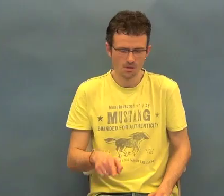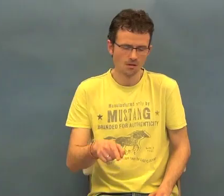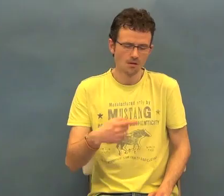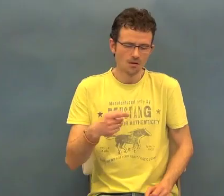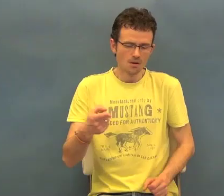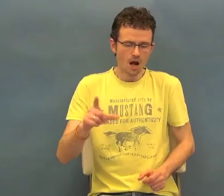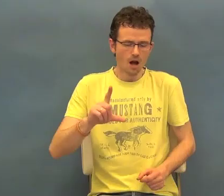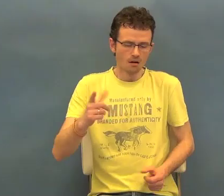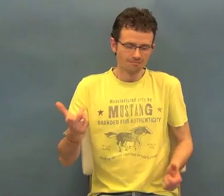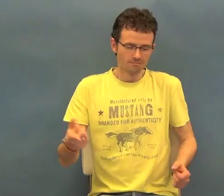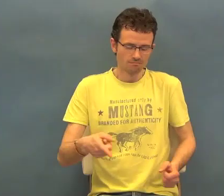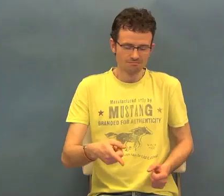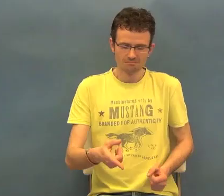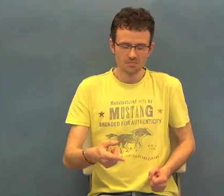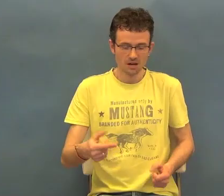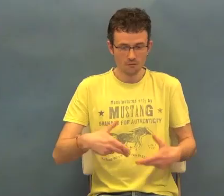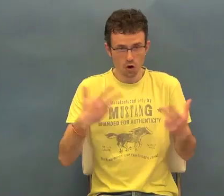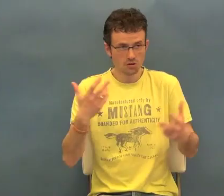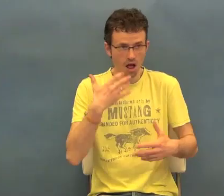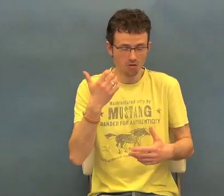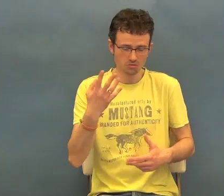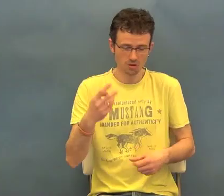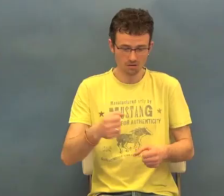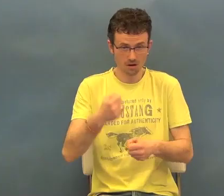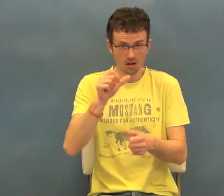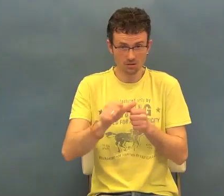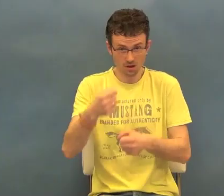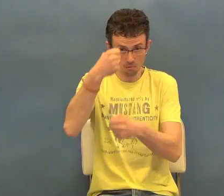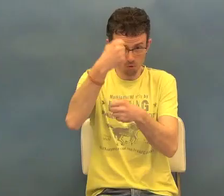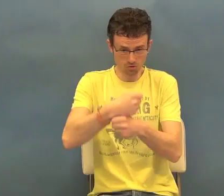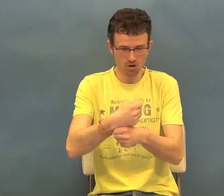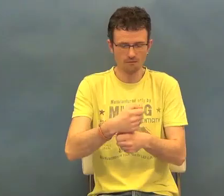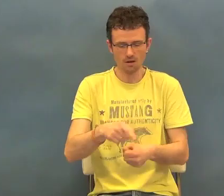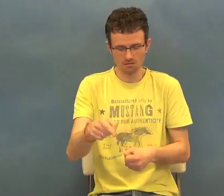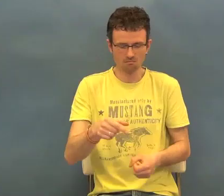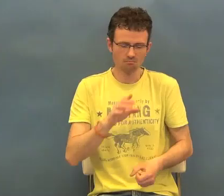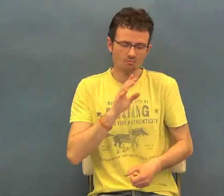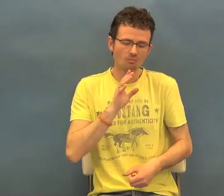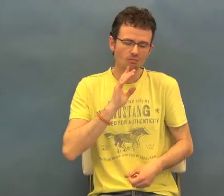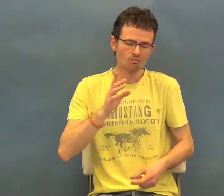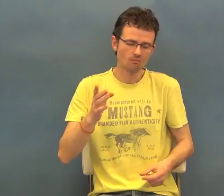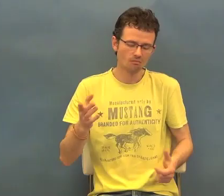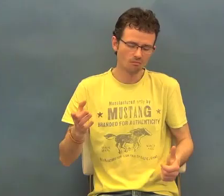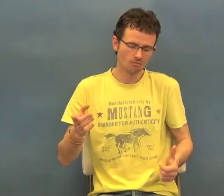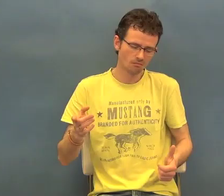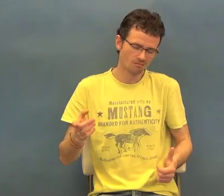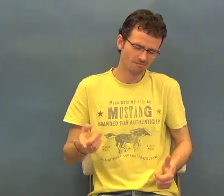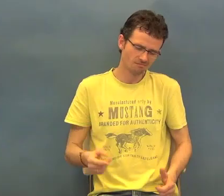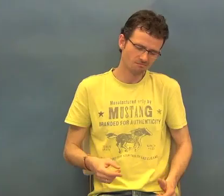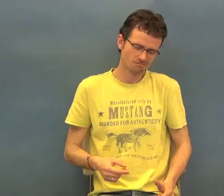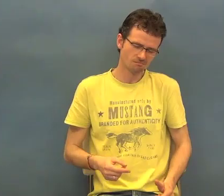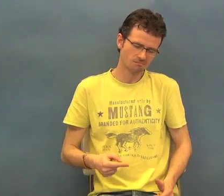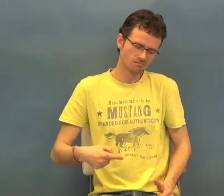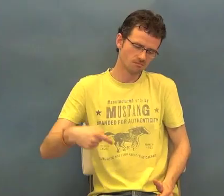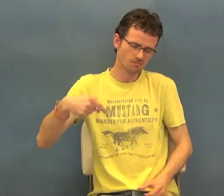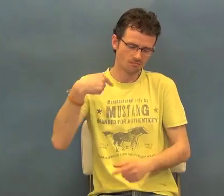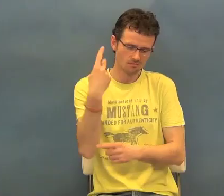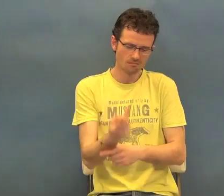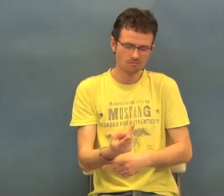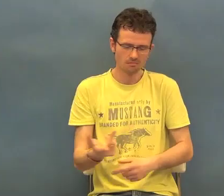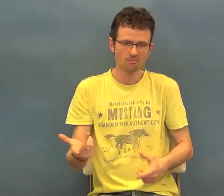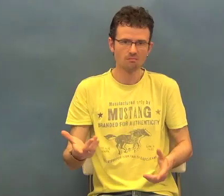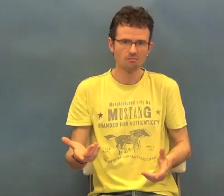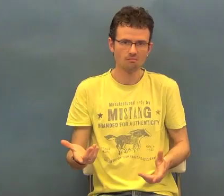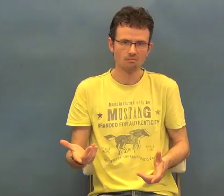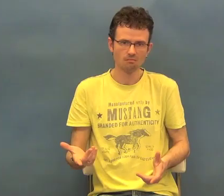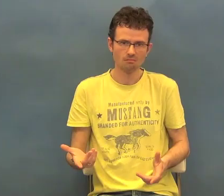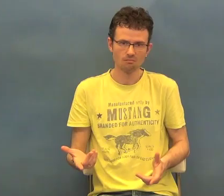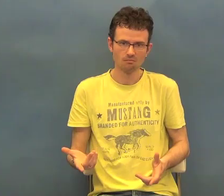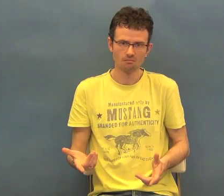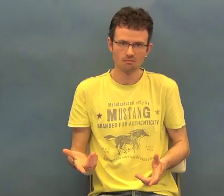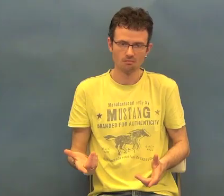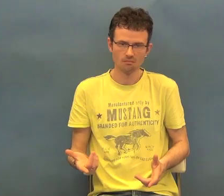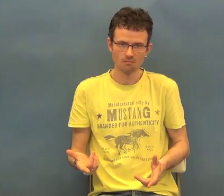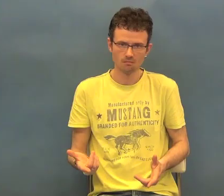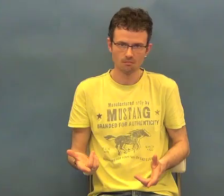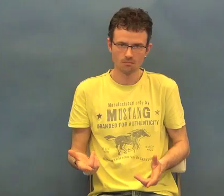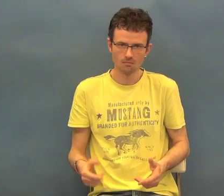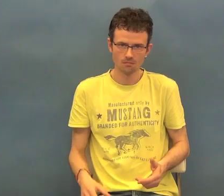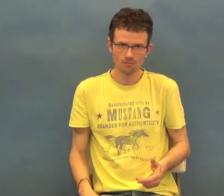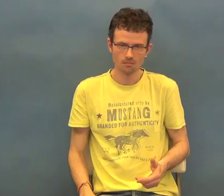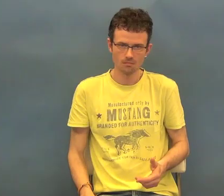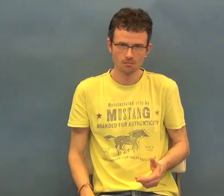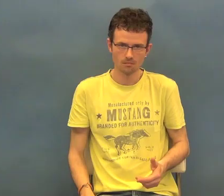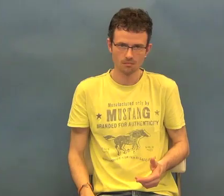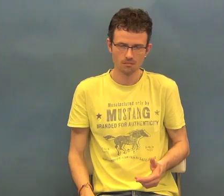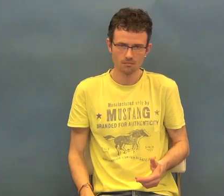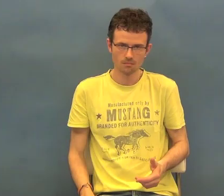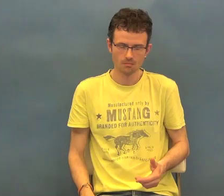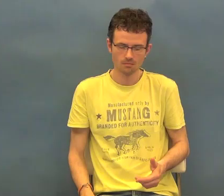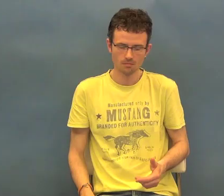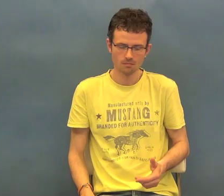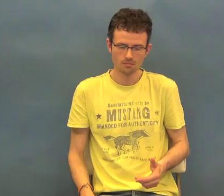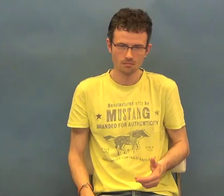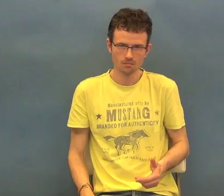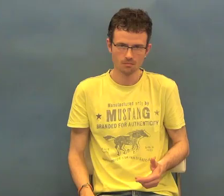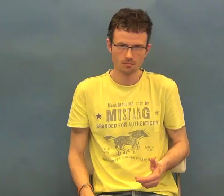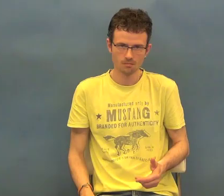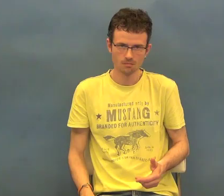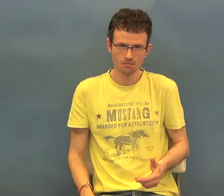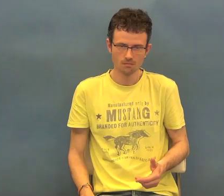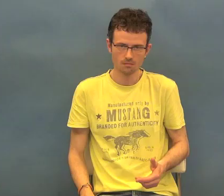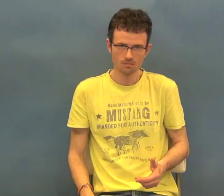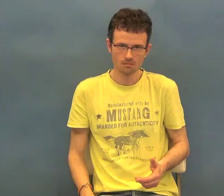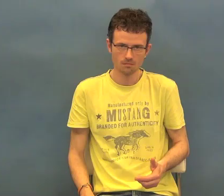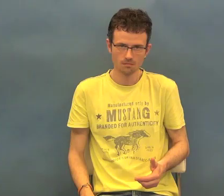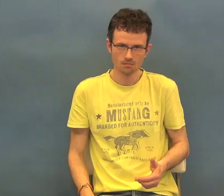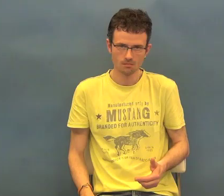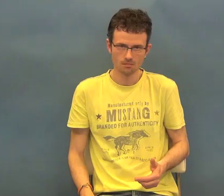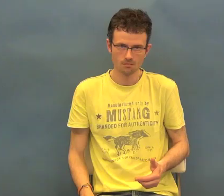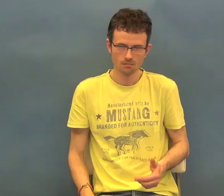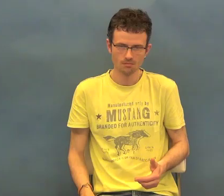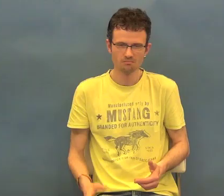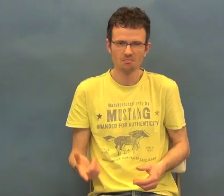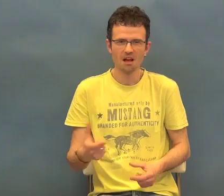Wiosna, lato lub pozostałe cztery pory roku... Jest taki znak ze słupem, który mówi, że można się przewrócić do góry nogami?